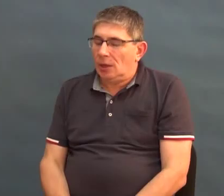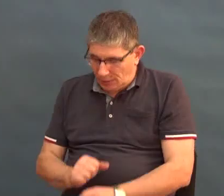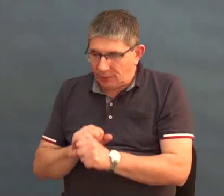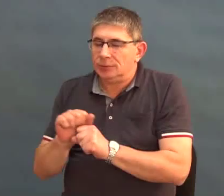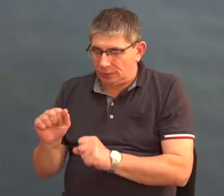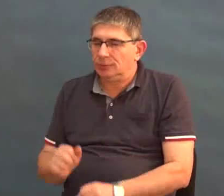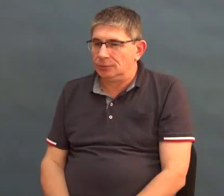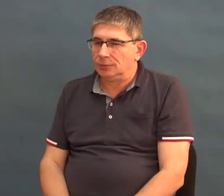Jest.